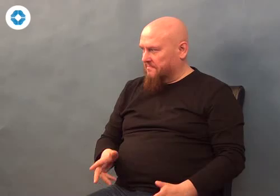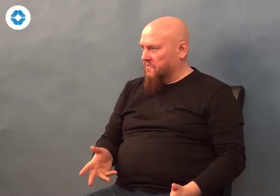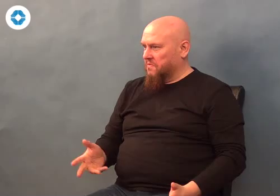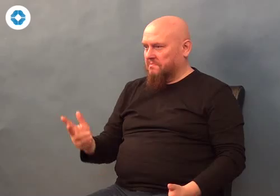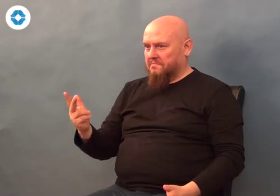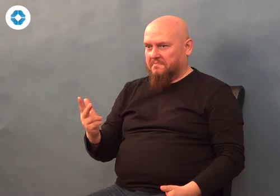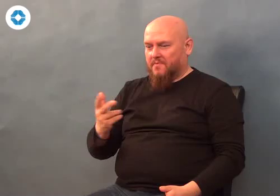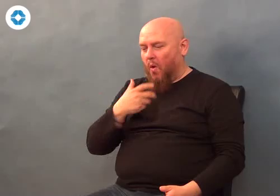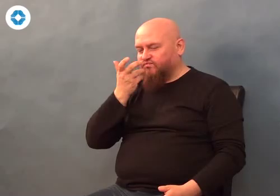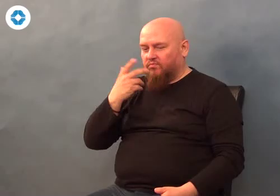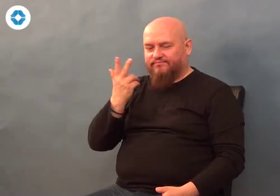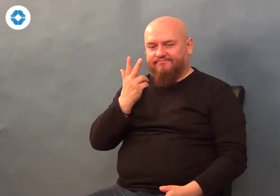Trzej chłopcy przechodzą jedząc owoce.